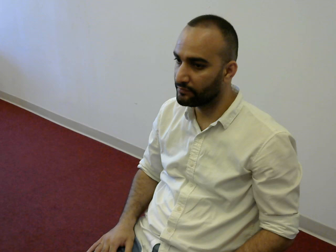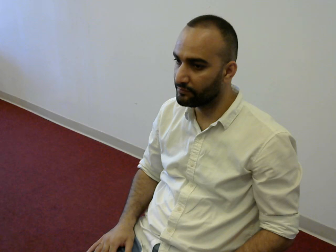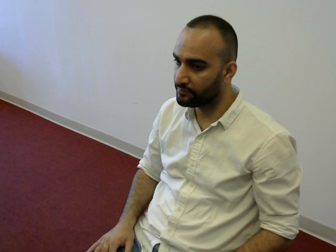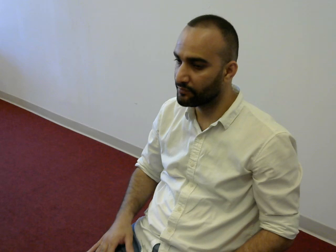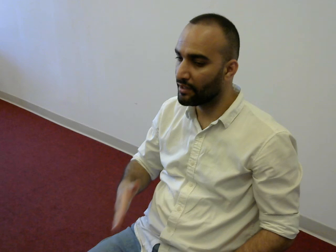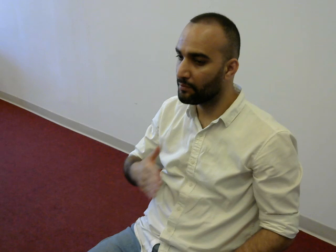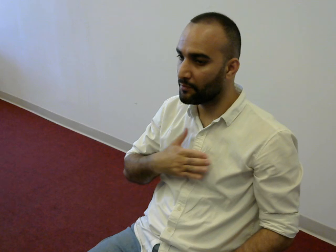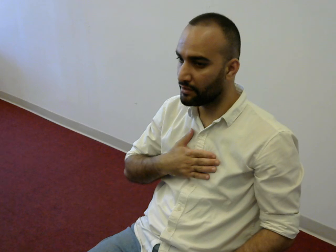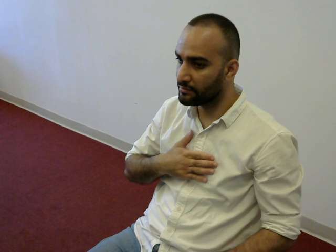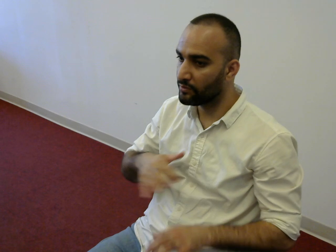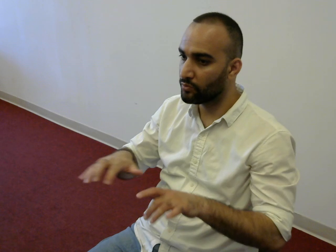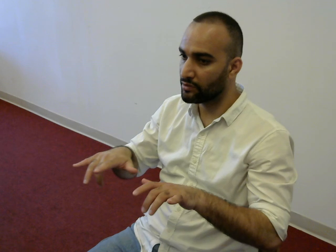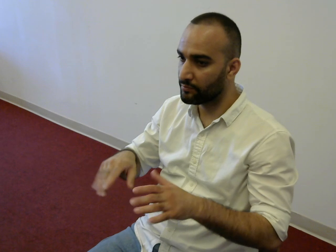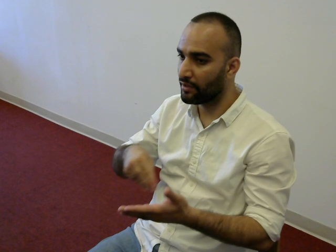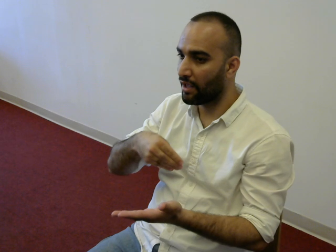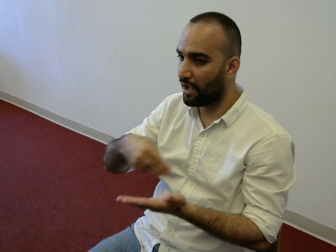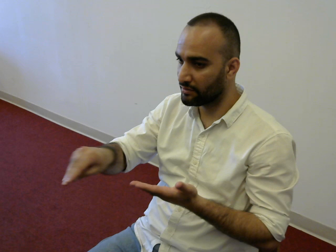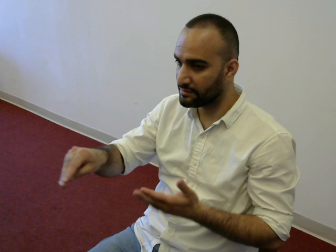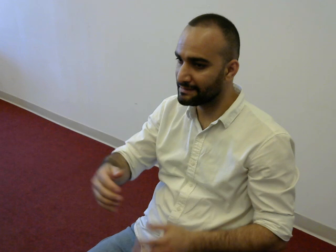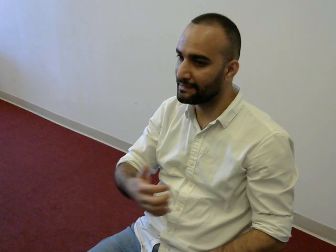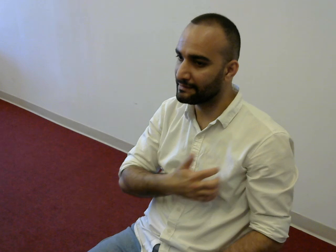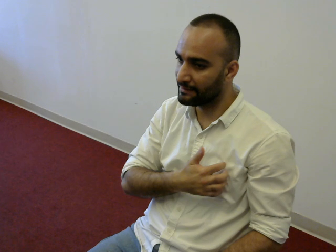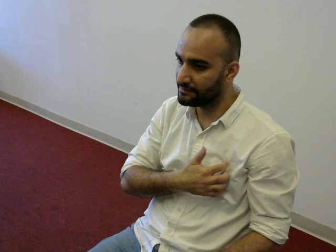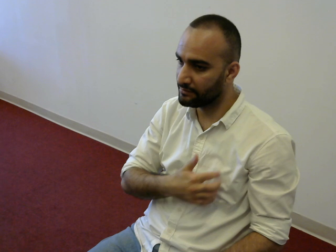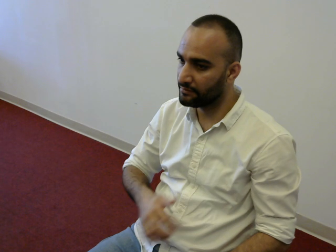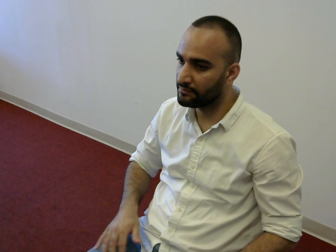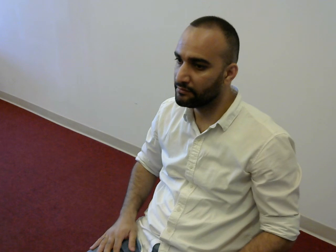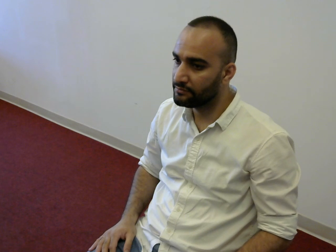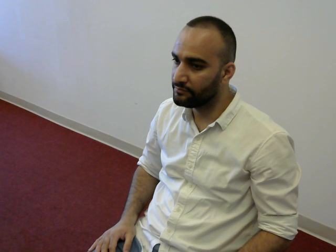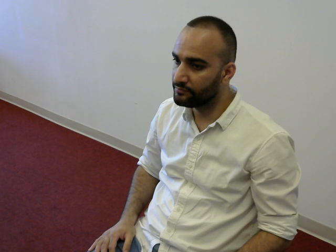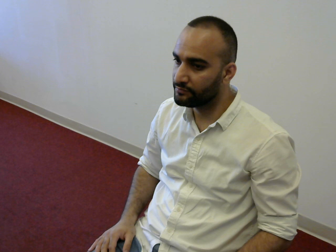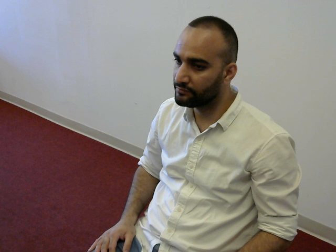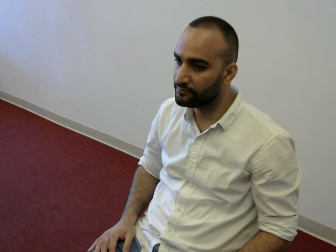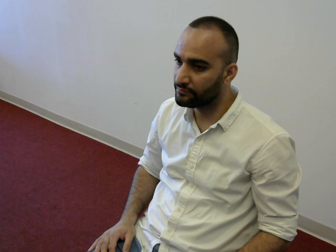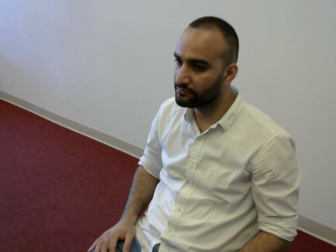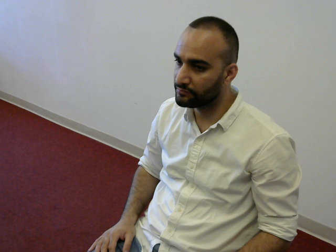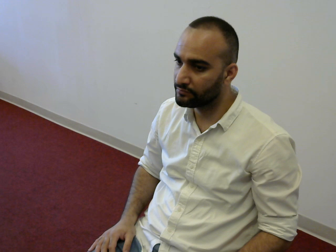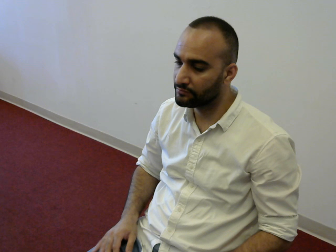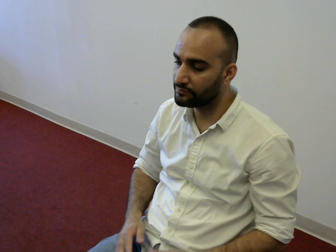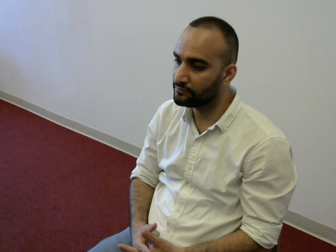Mən kompüter almaq istəyirəm